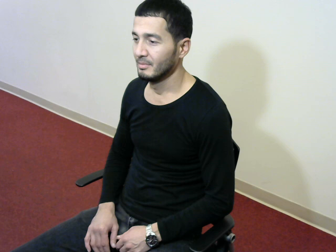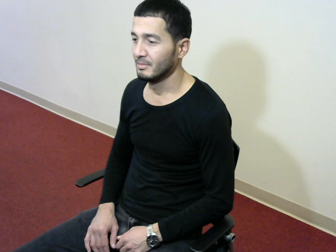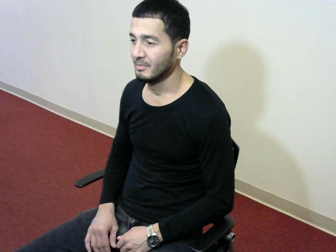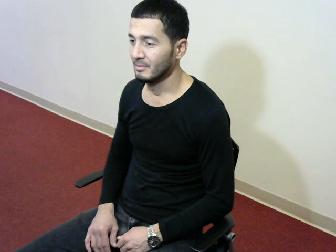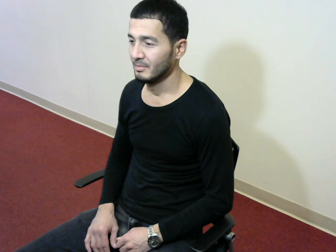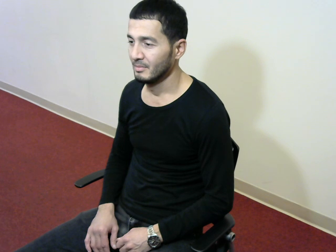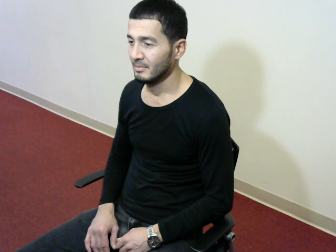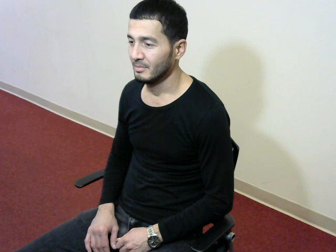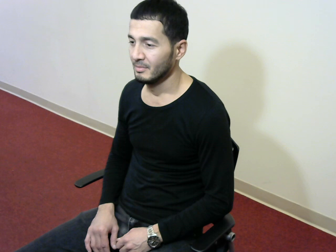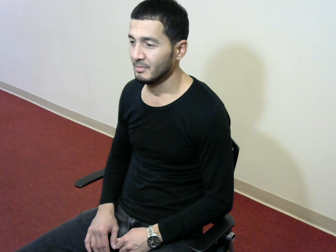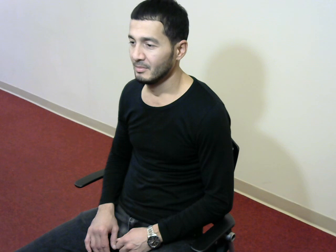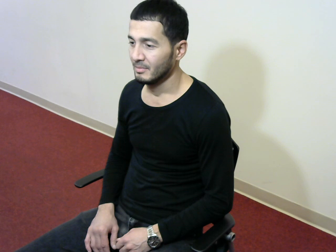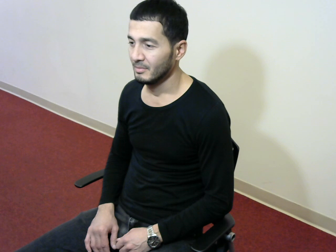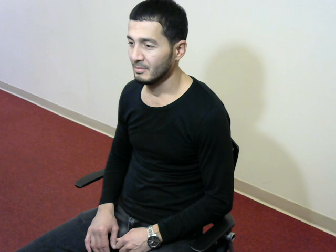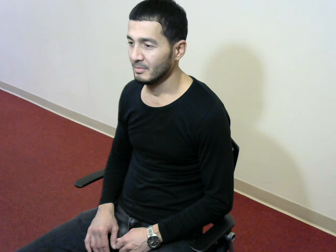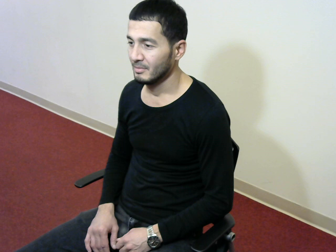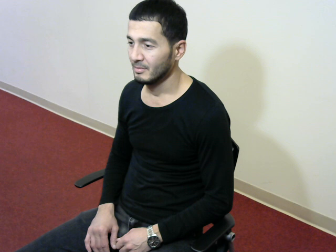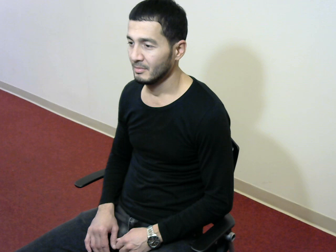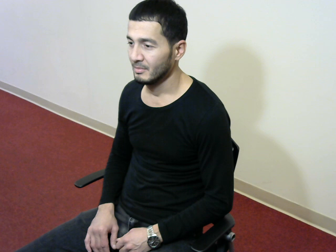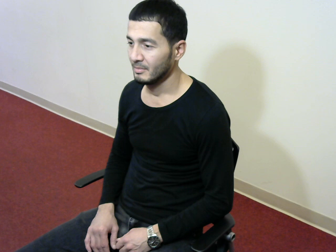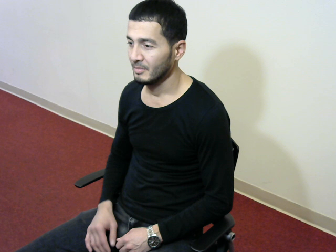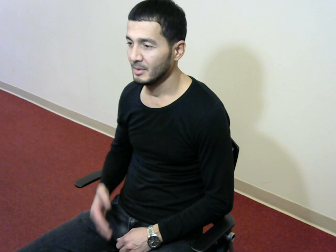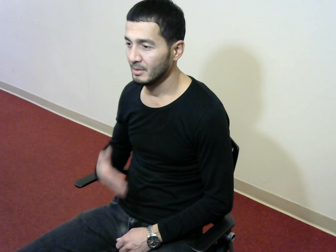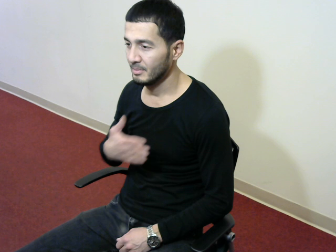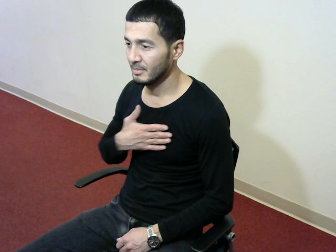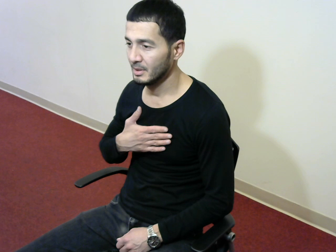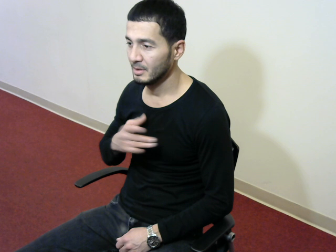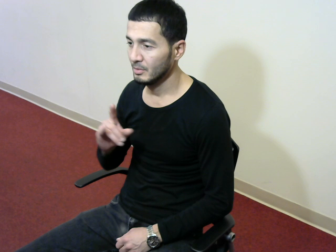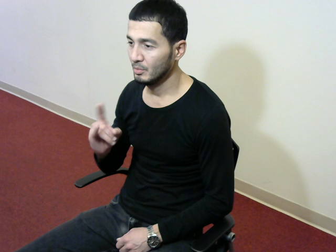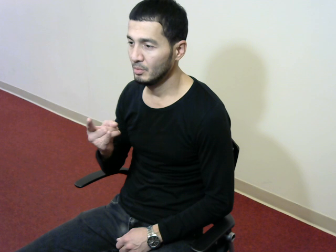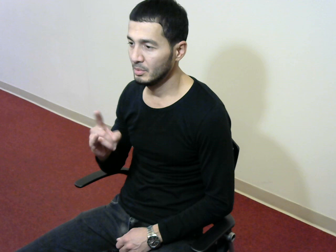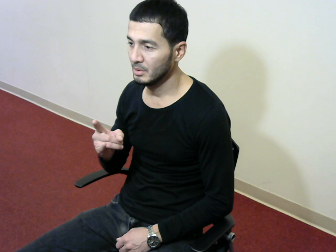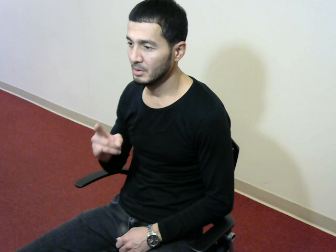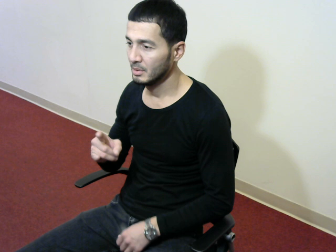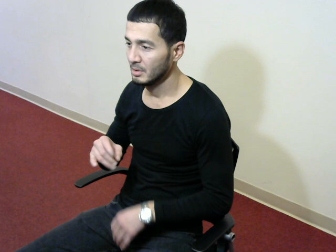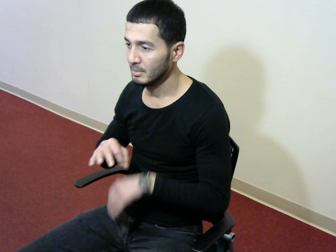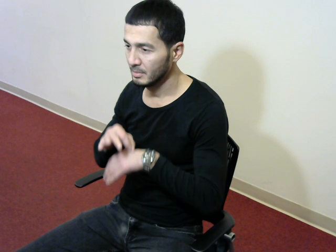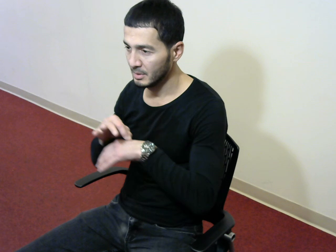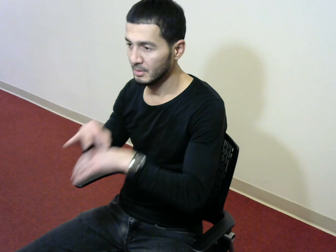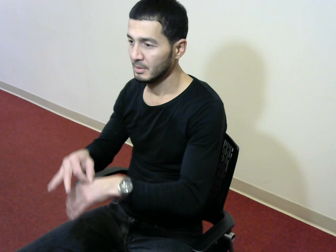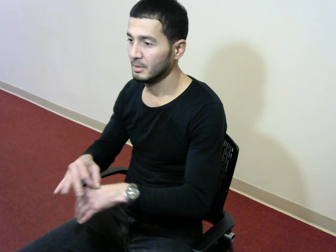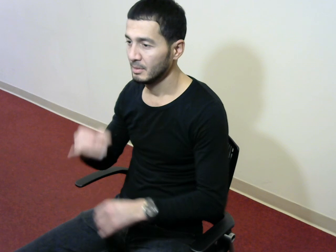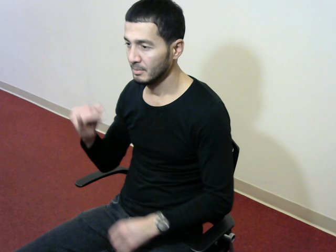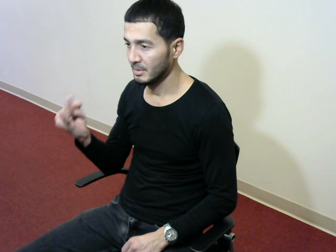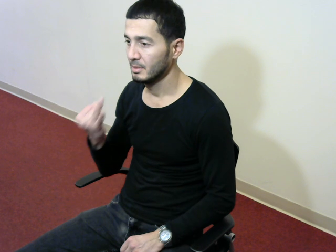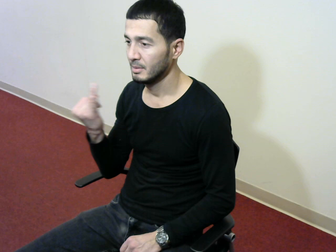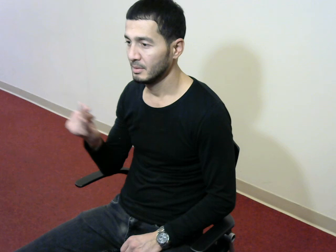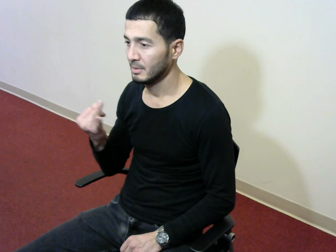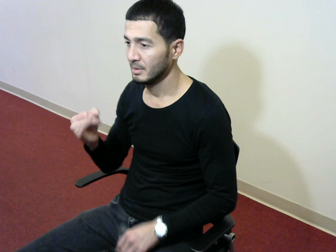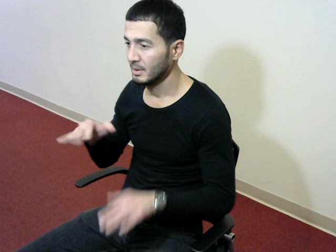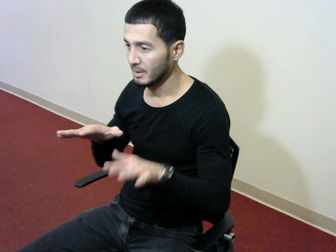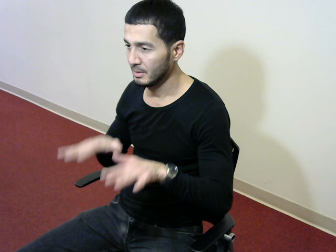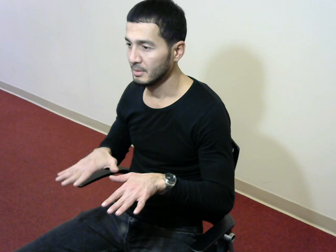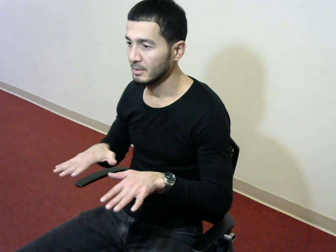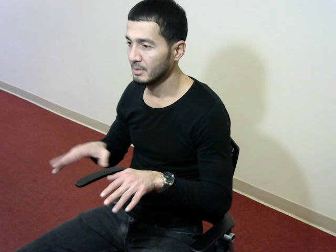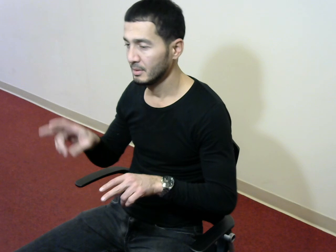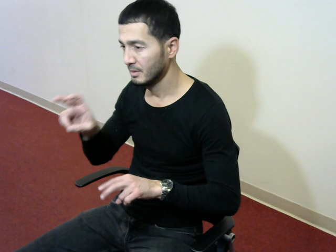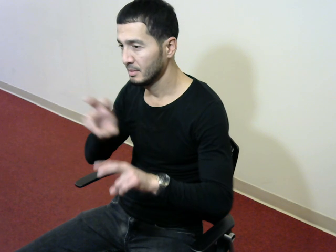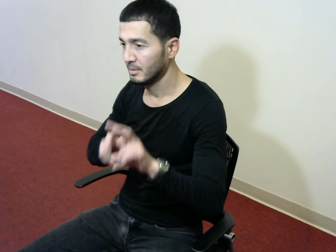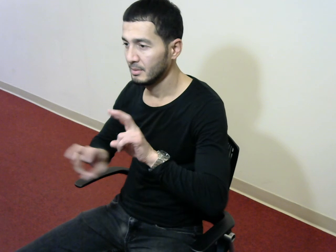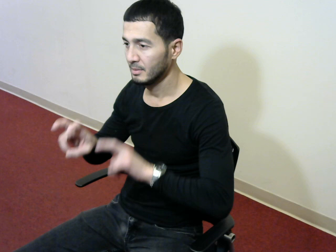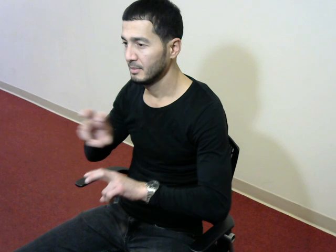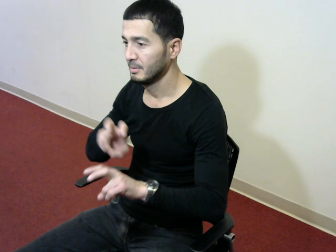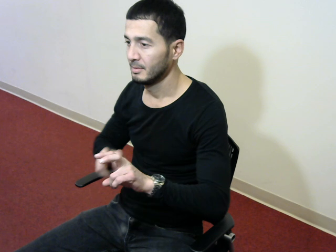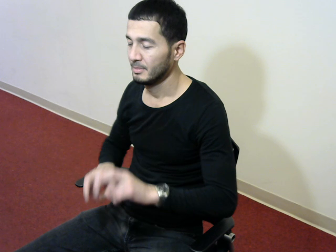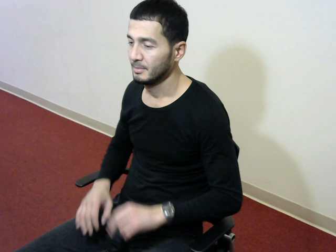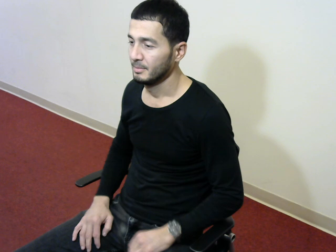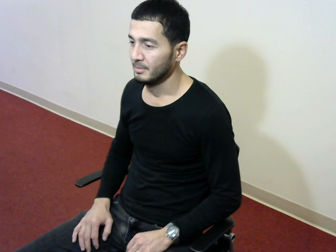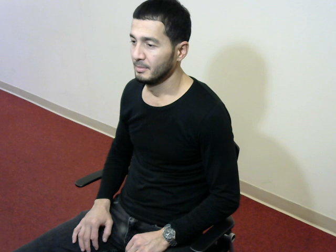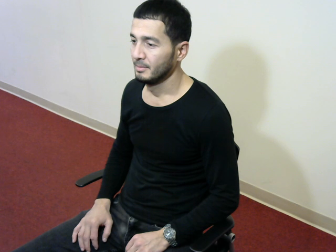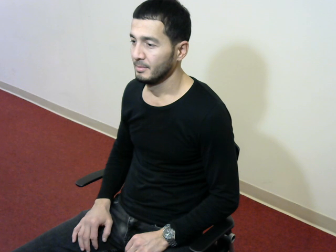Mən uşaqlarımı aparmağa maraqlı yer axtarıram